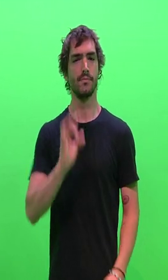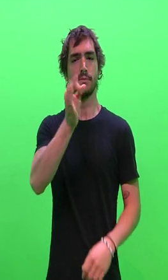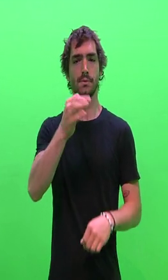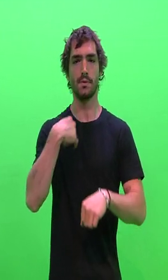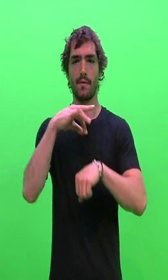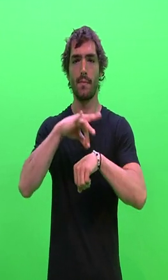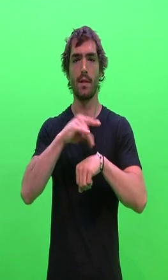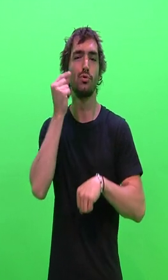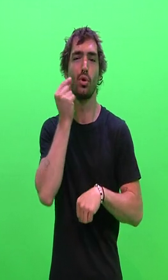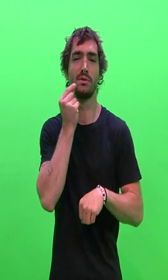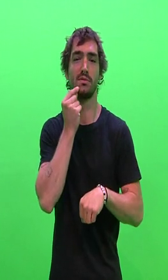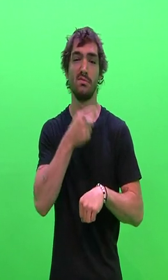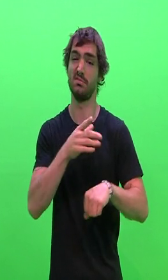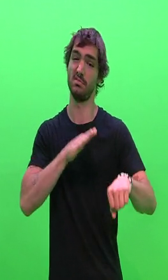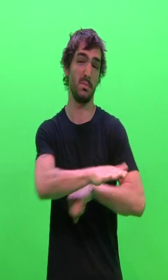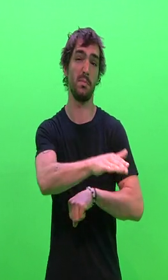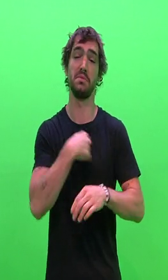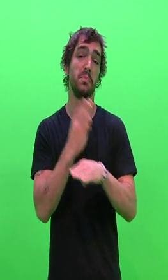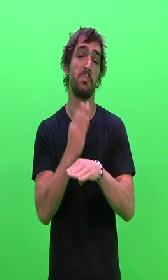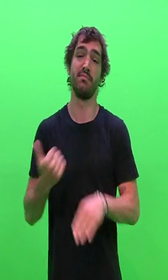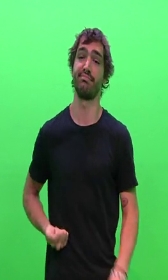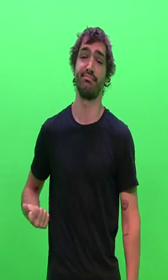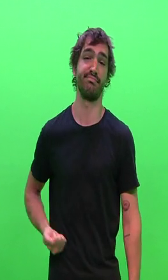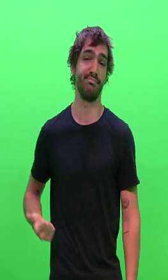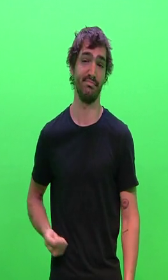Sí, tinc psoriasis, és crònica, m'he de punxar insulina.